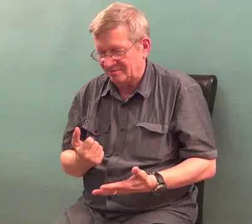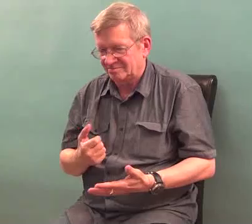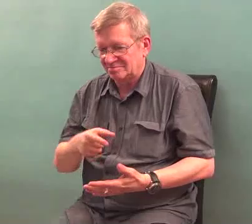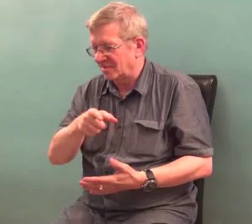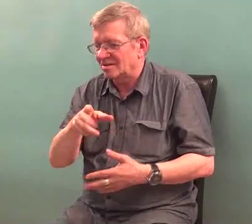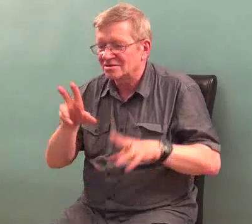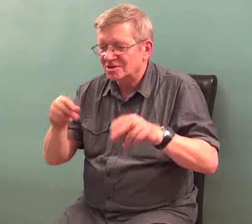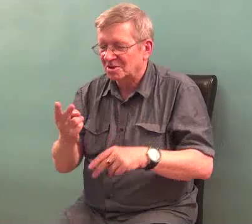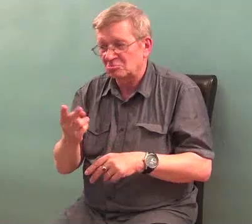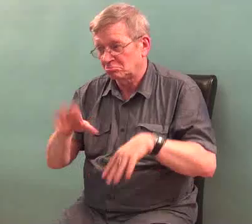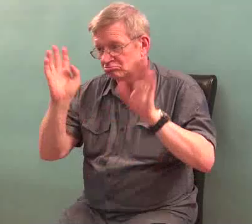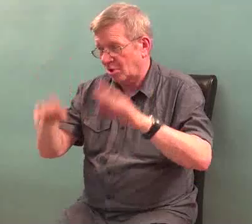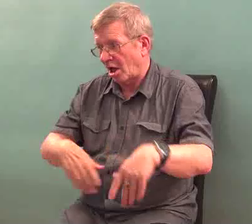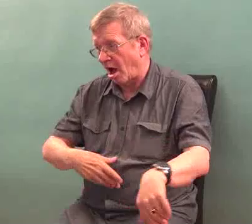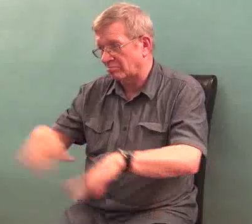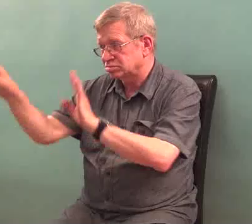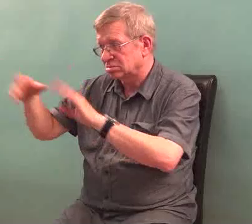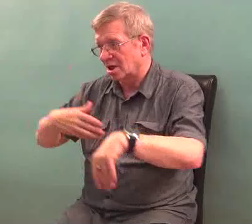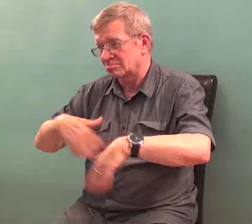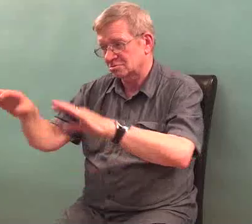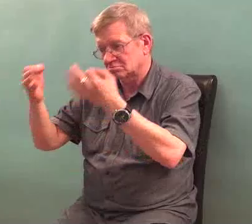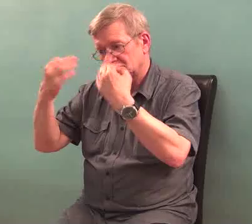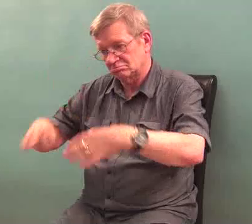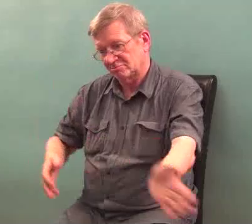Dwie żaby powiedziały, że może to zrobić.